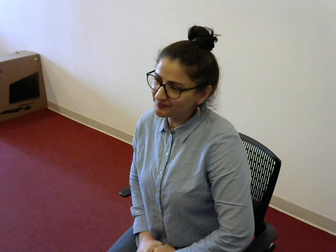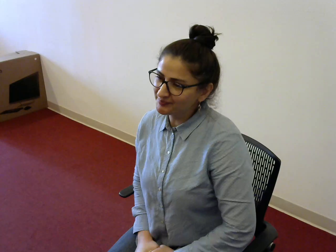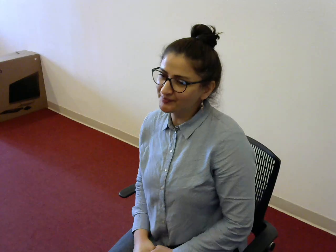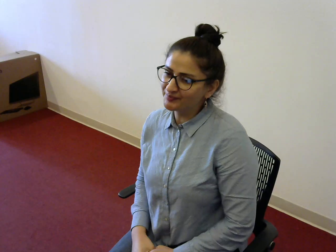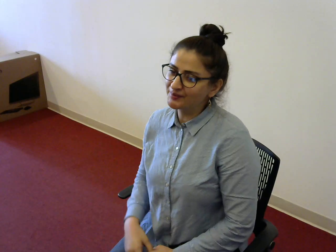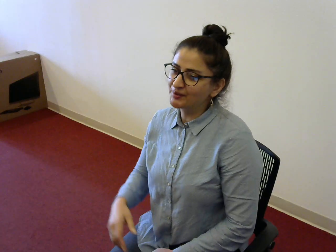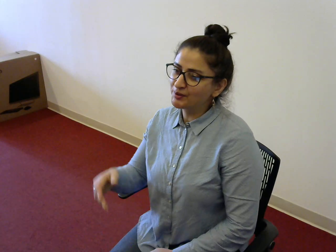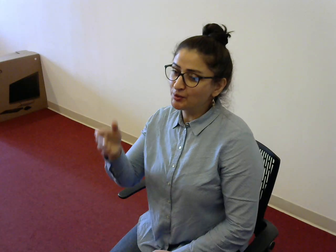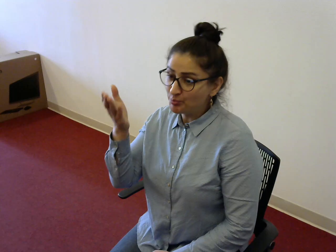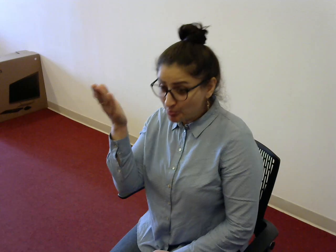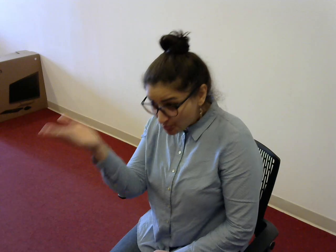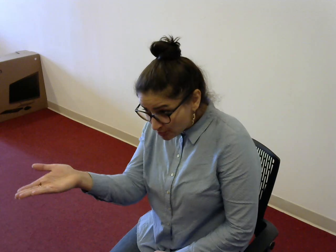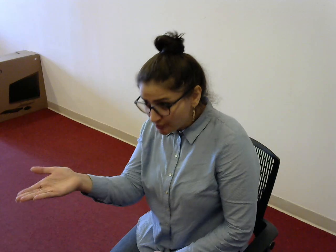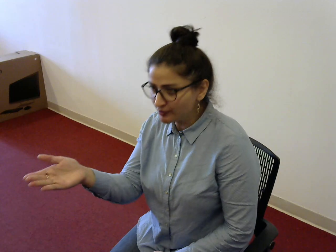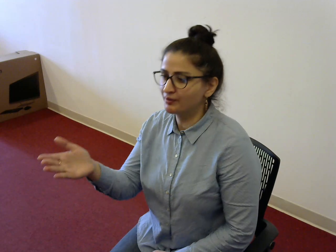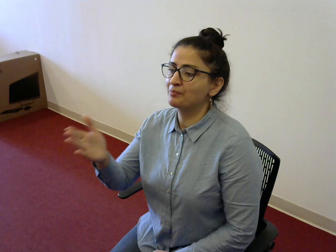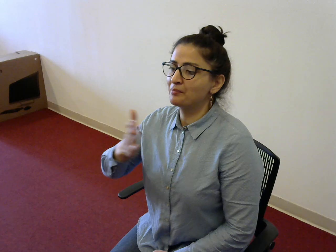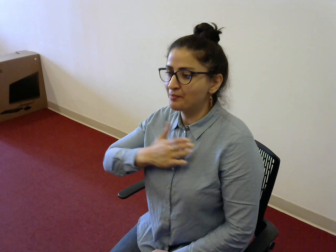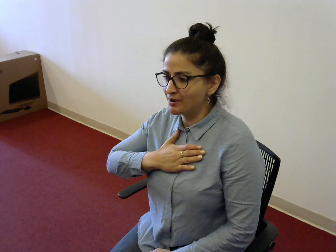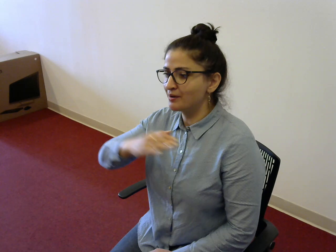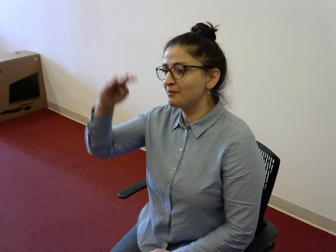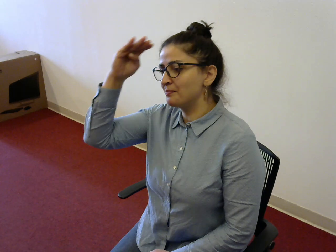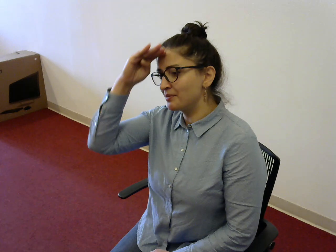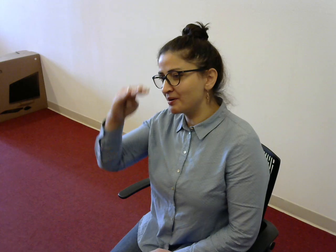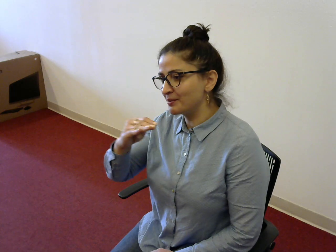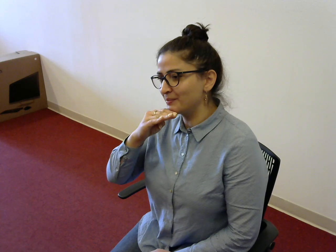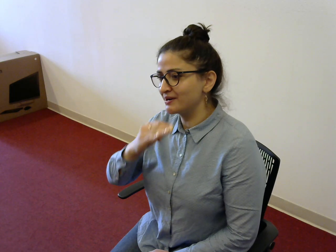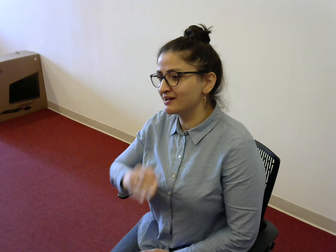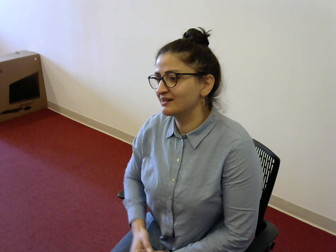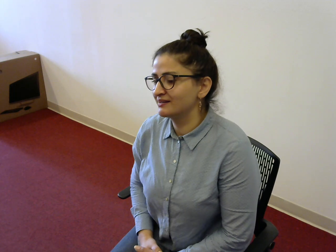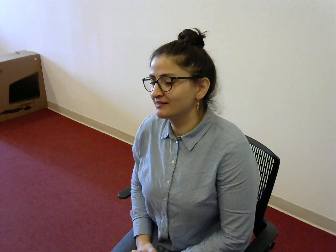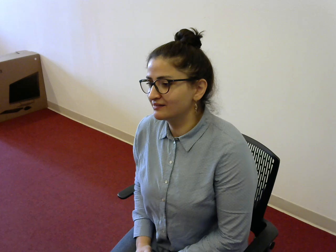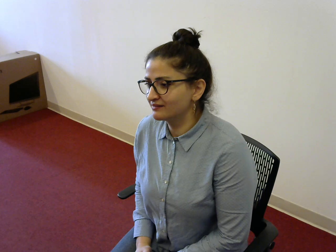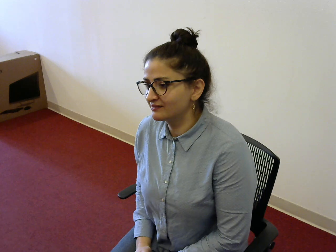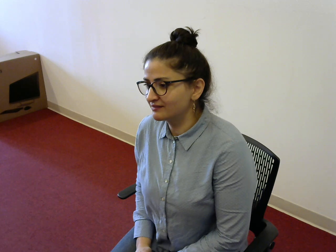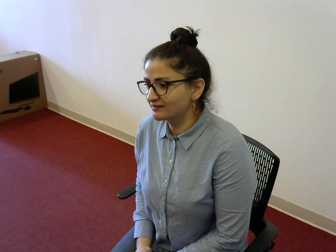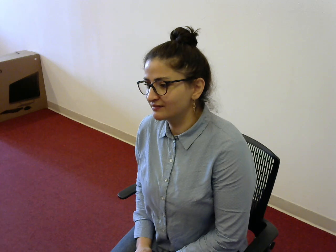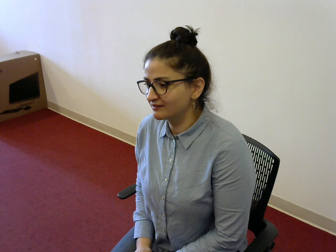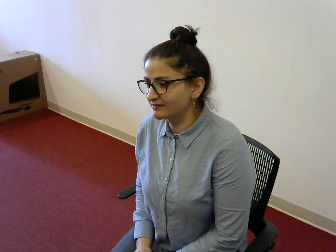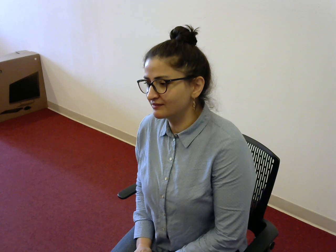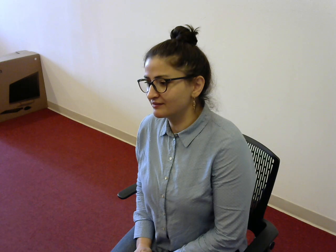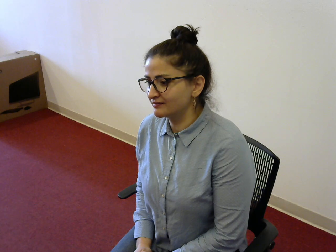Bu mənim atamdır